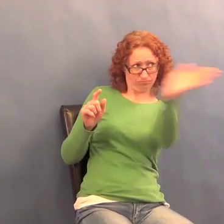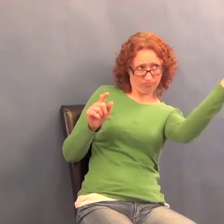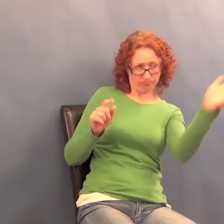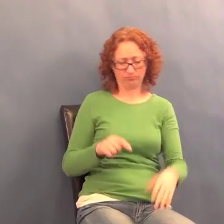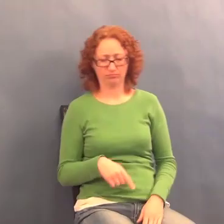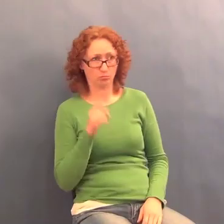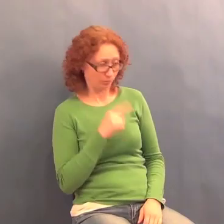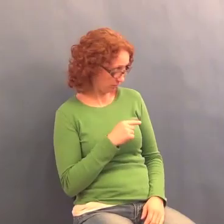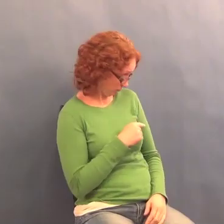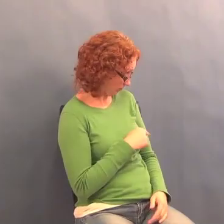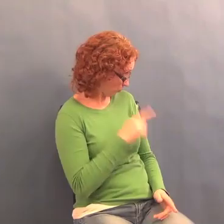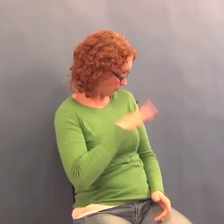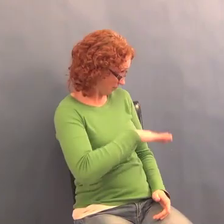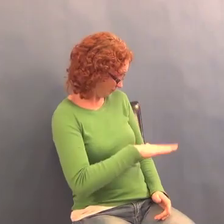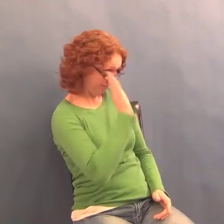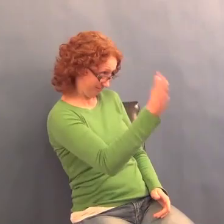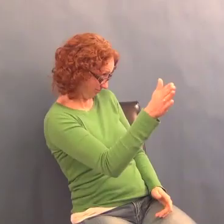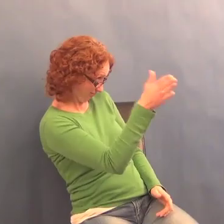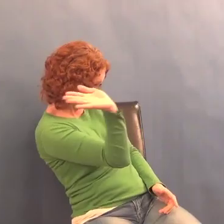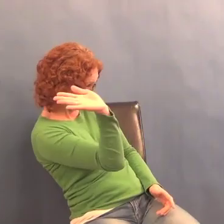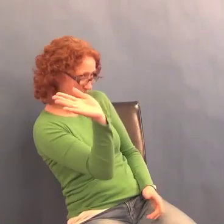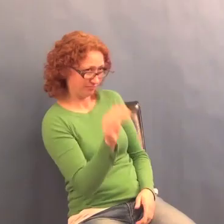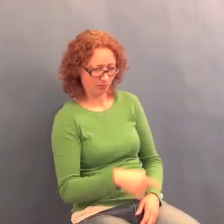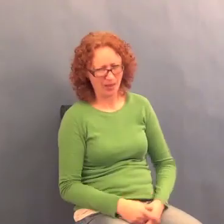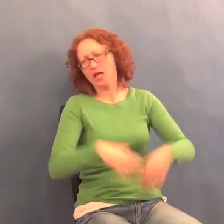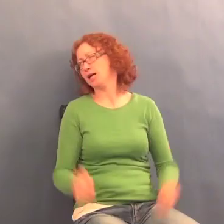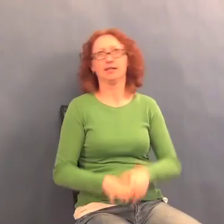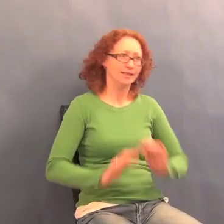Chłopak zrozumiał, że prosto, a potem w prawo.